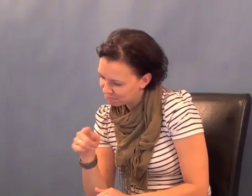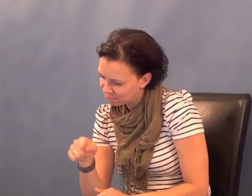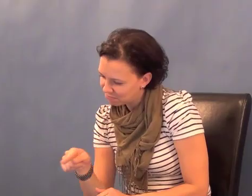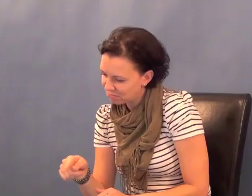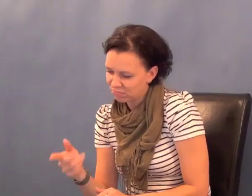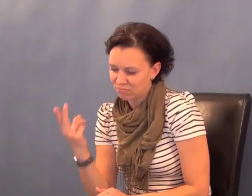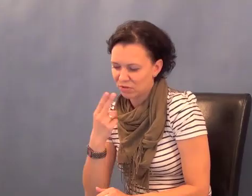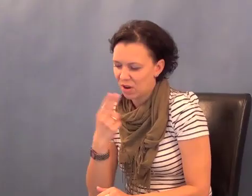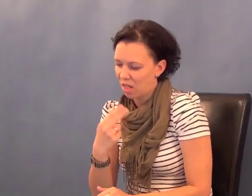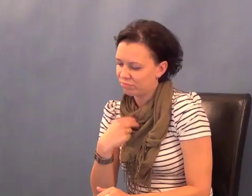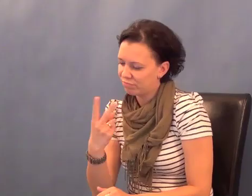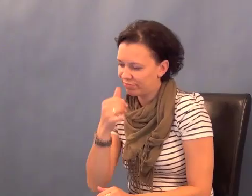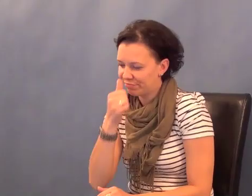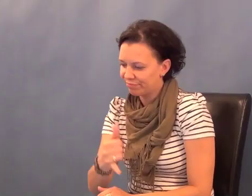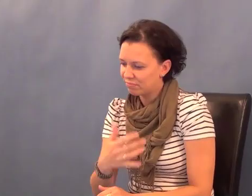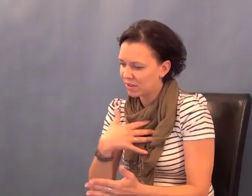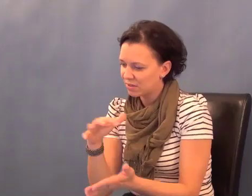W niedzielę ja nie mogę, mam zajętą niedzielę.